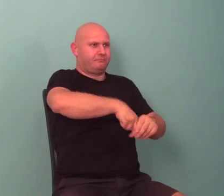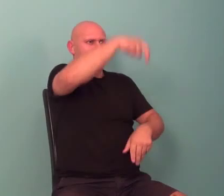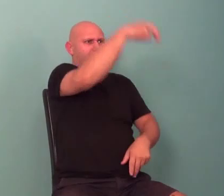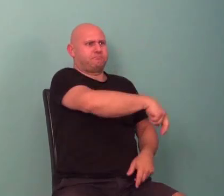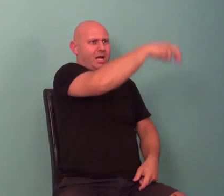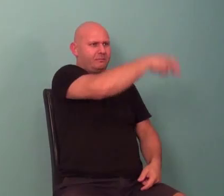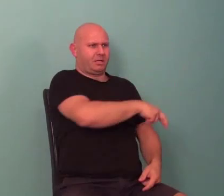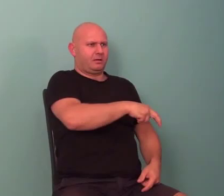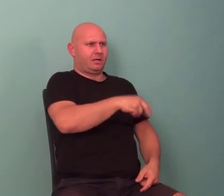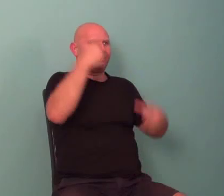Skacze dalej.